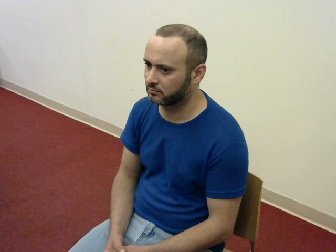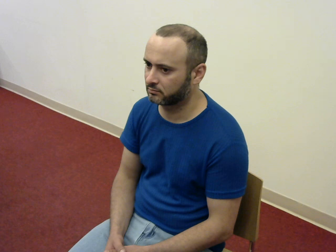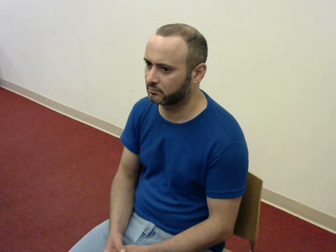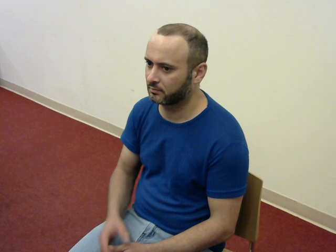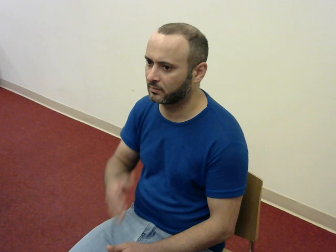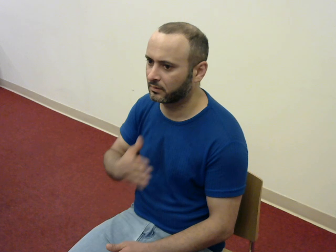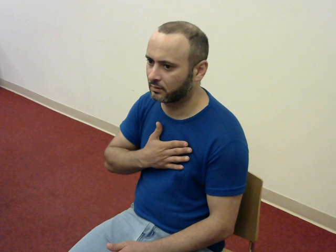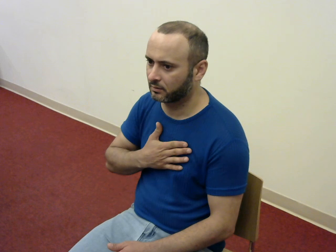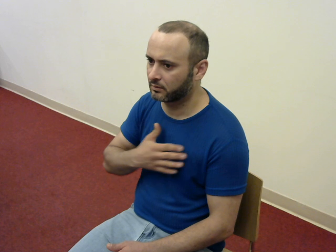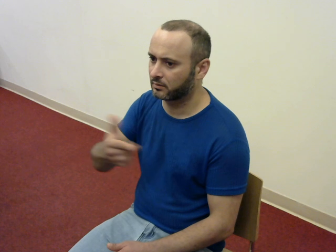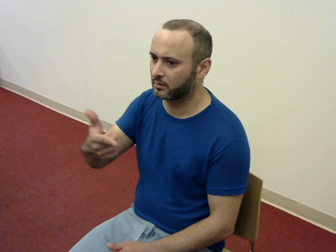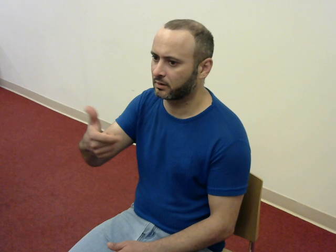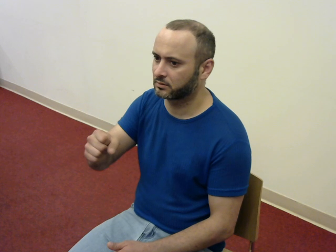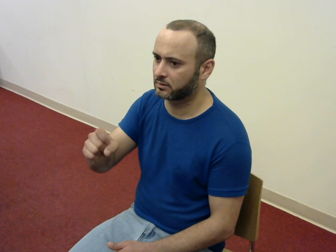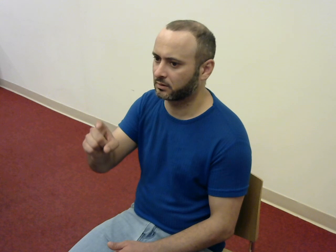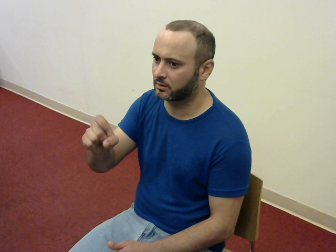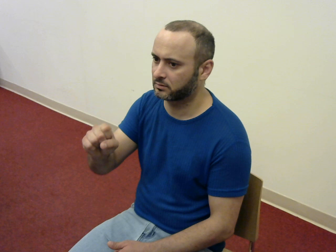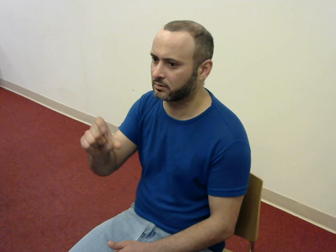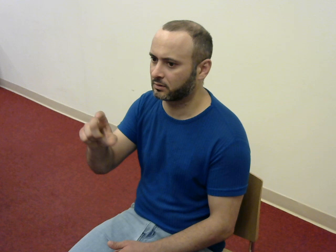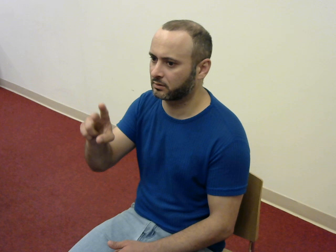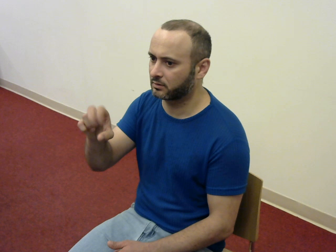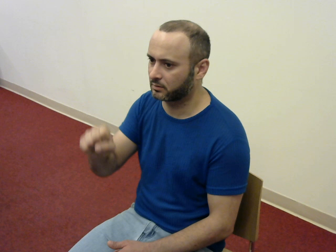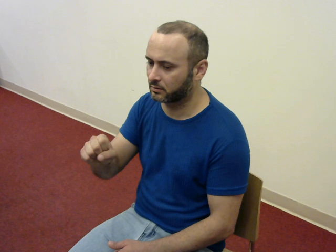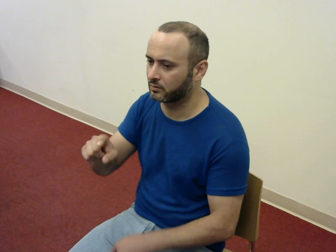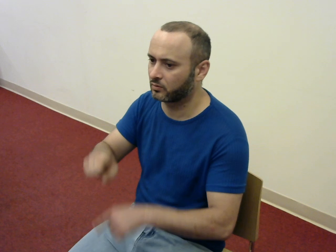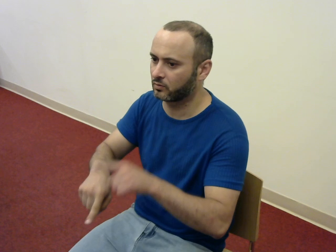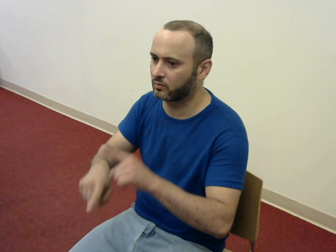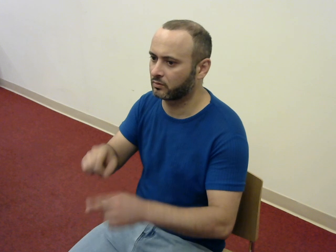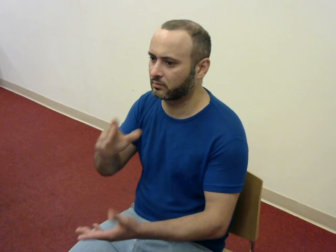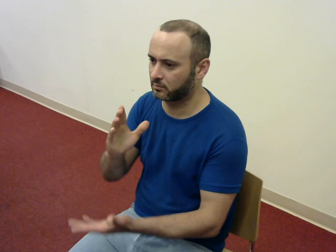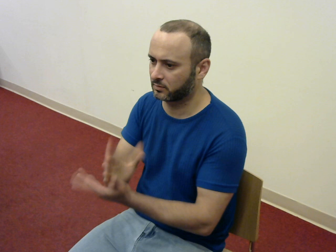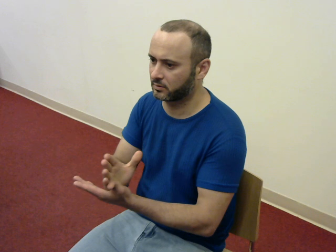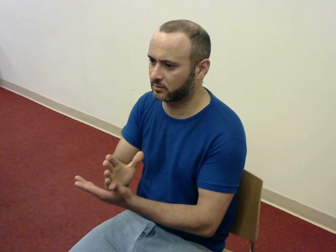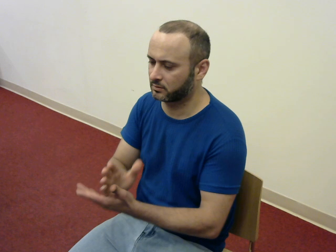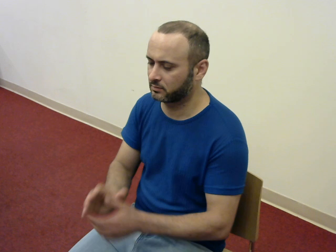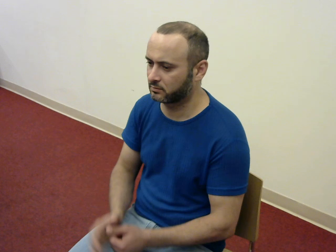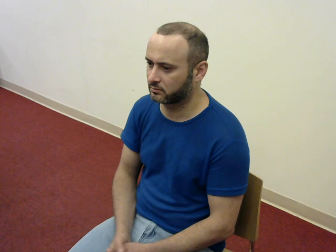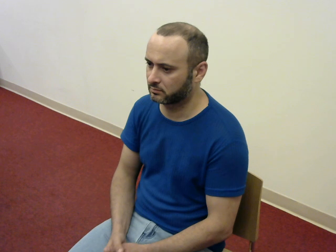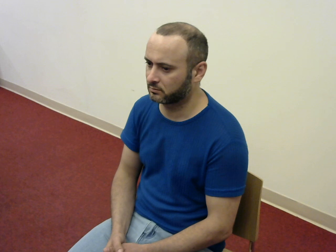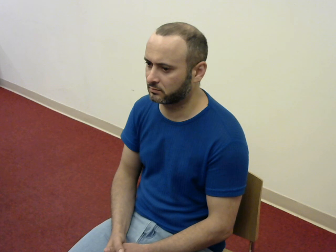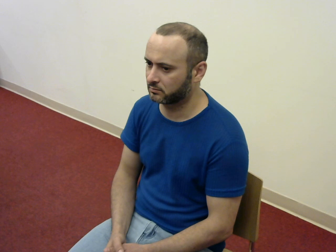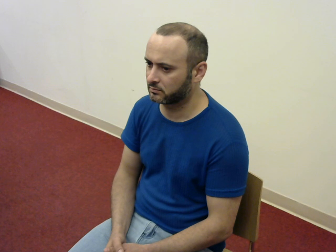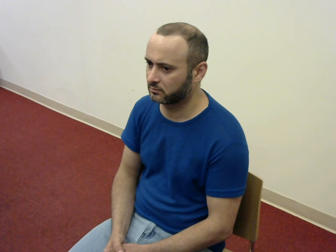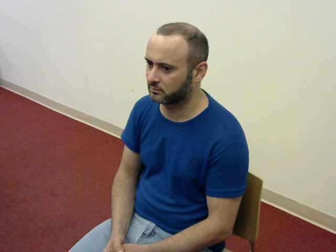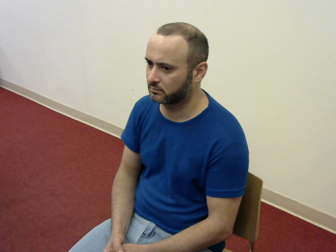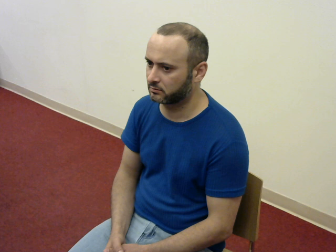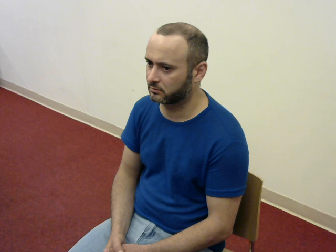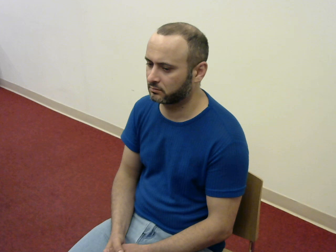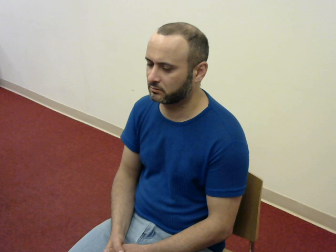Mənim Qazaxda qohumlarım var